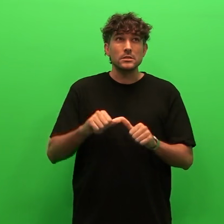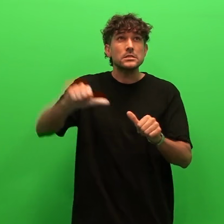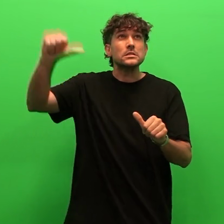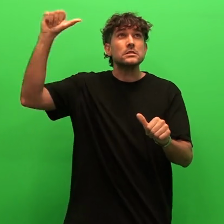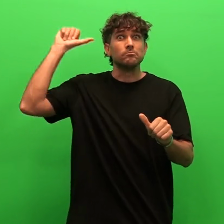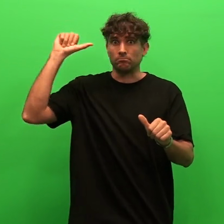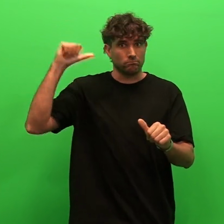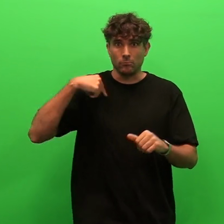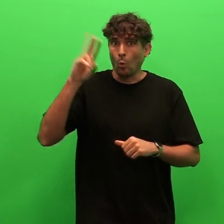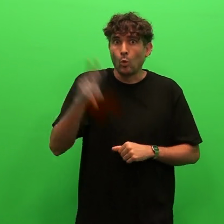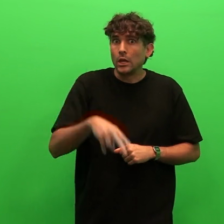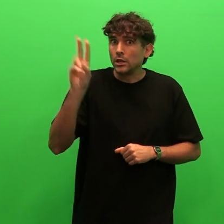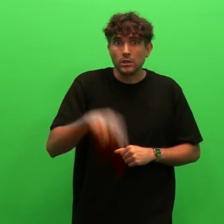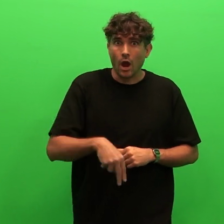Fins ara mai.